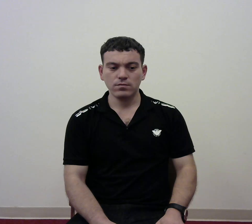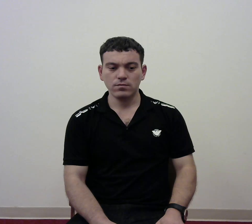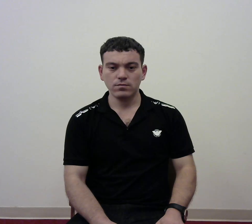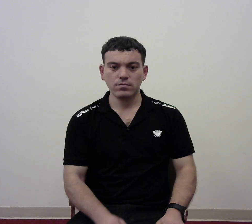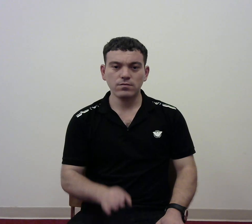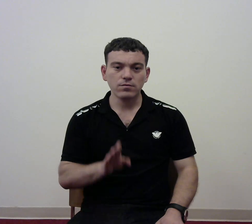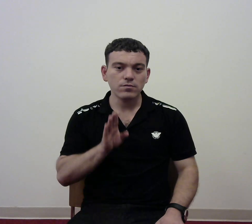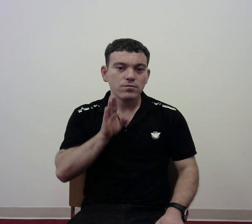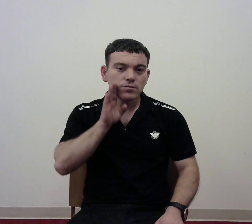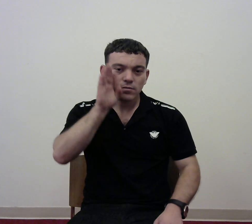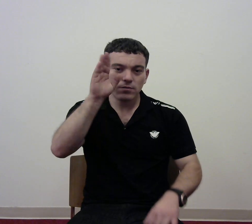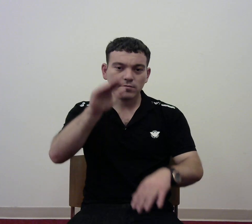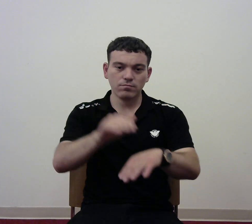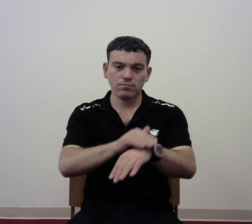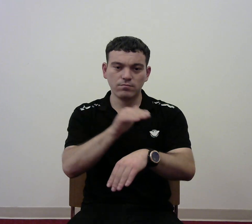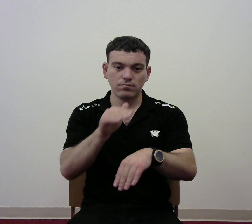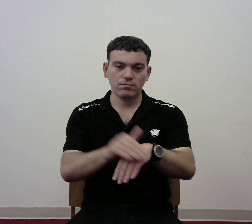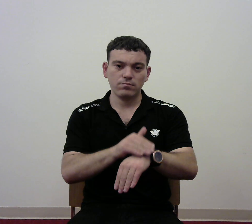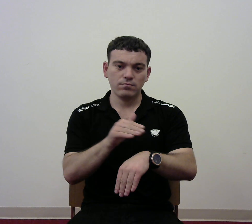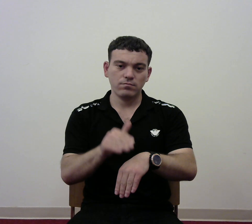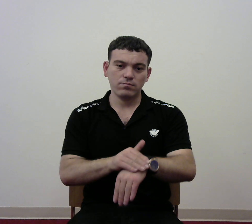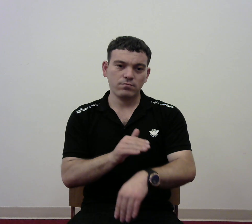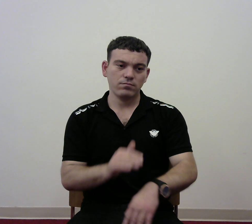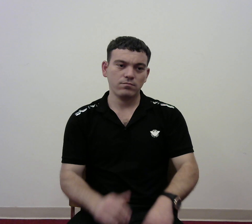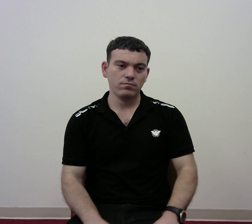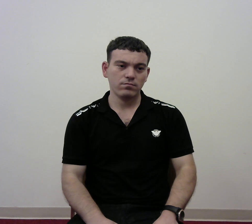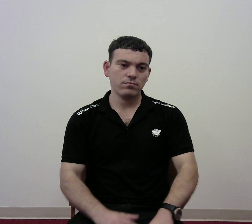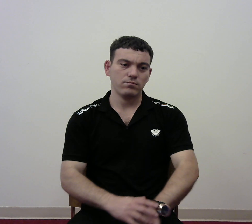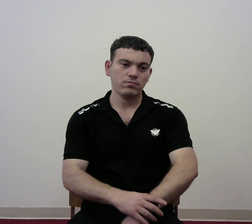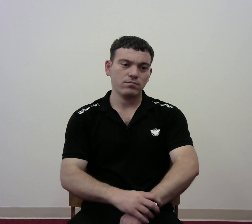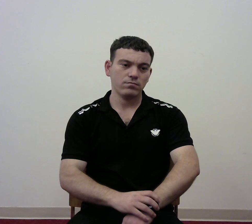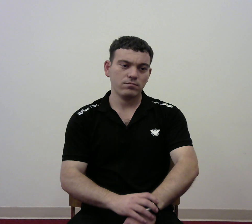Sabahınız xeyir